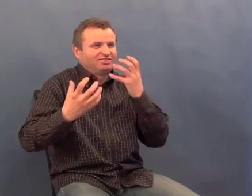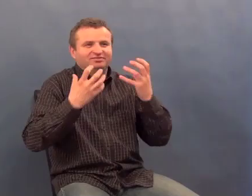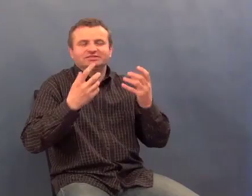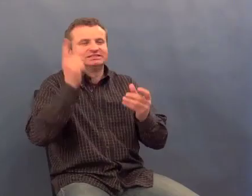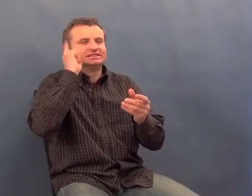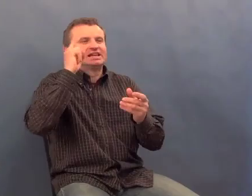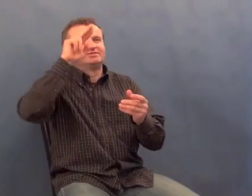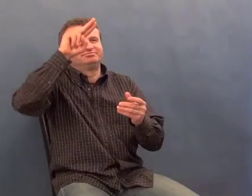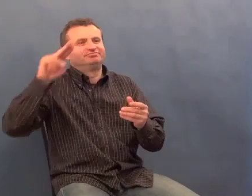Zakaz, znak jest przekreślony.